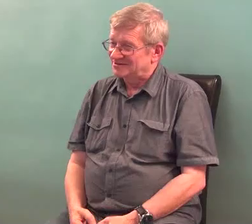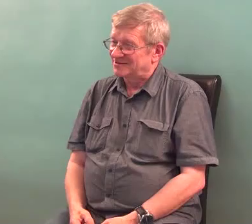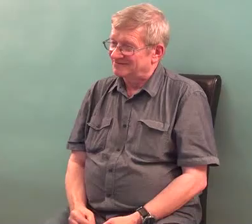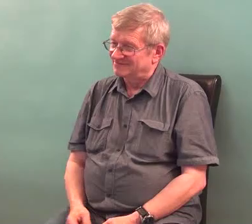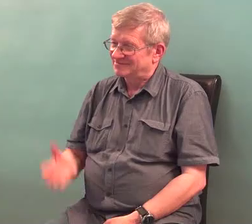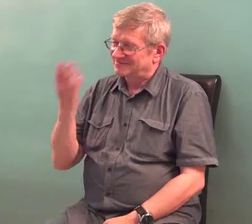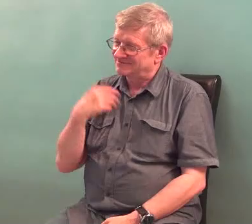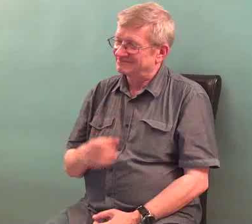Dawniej było ciężko.